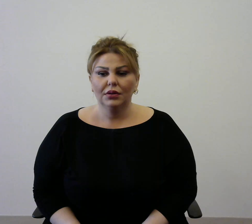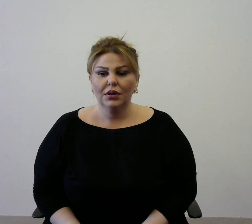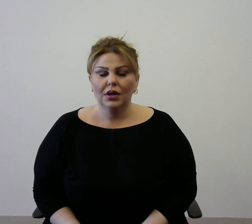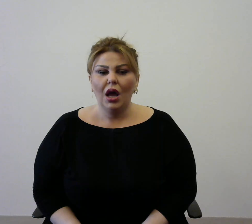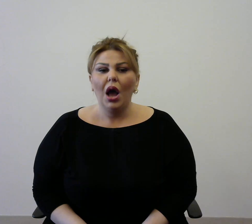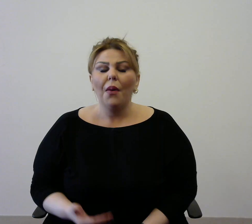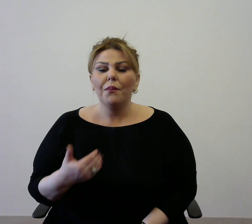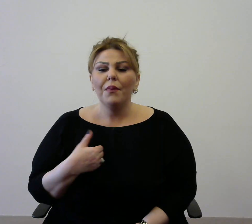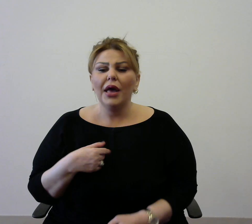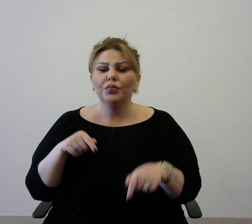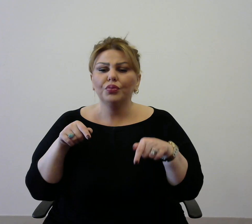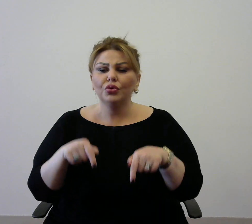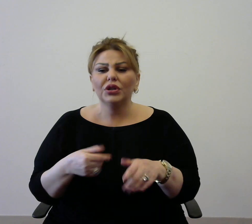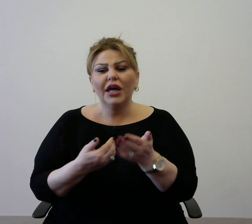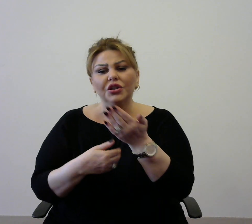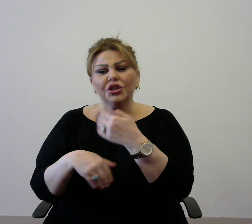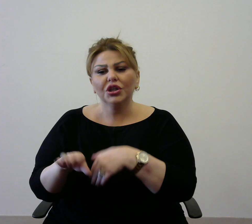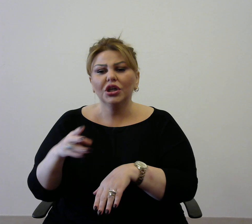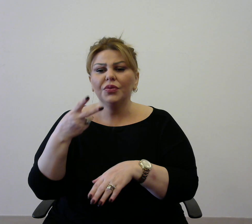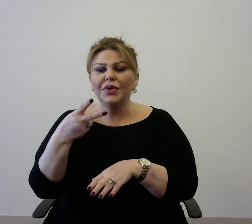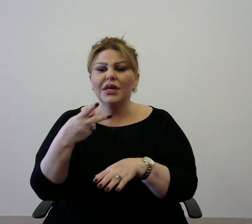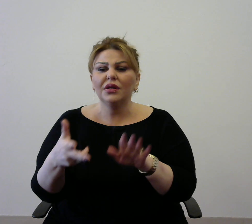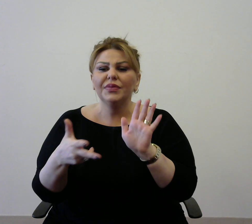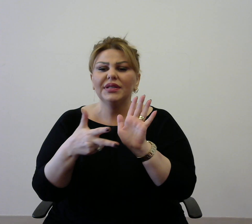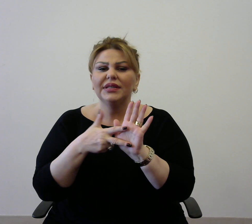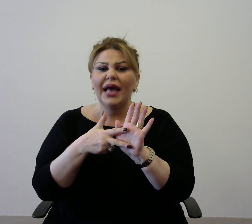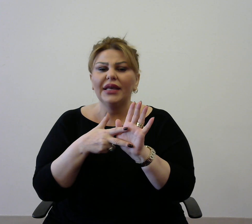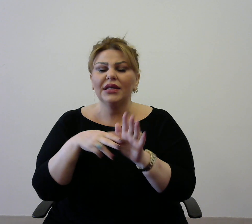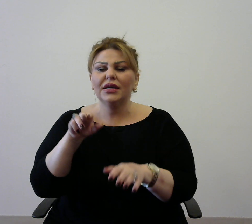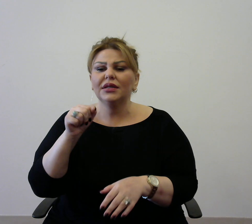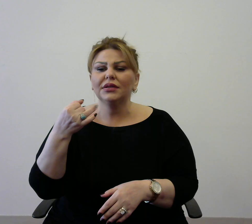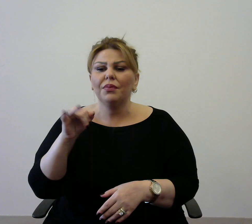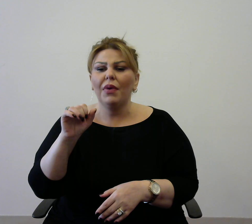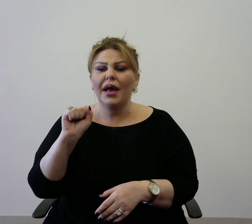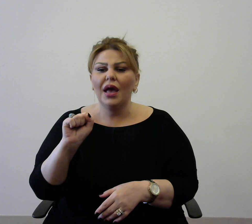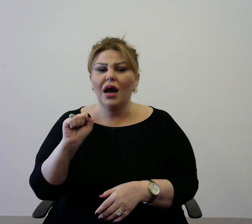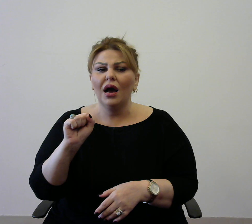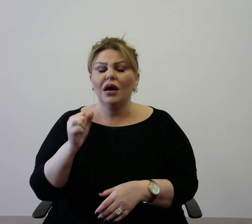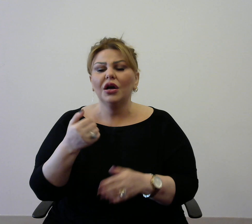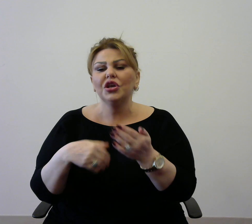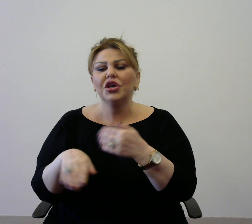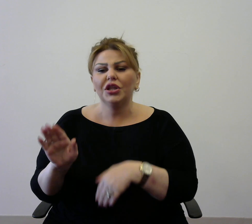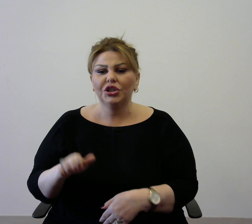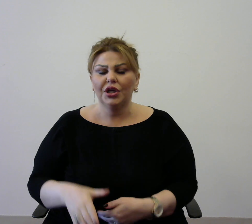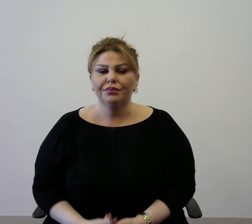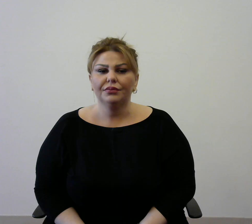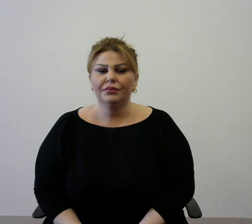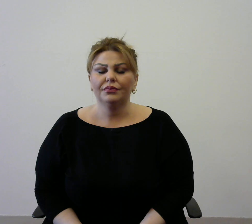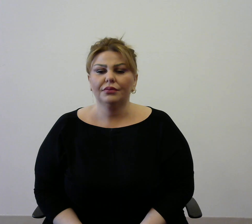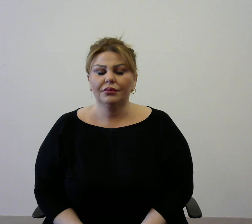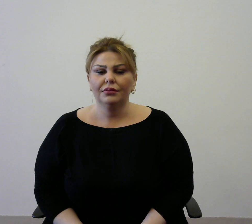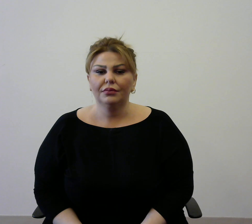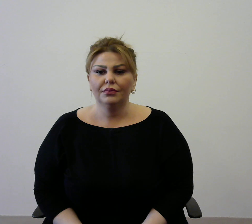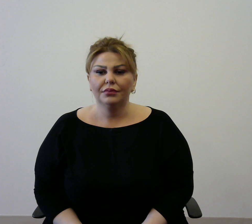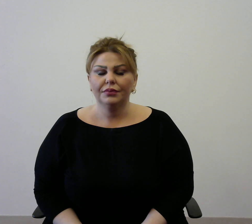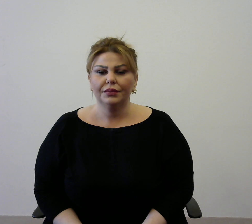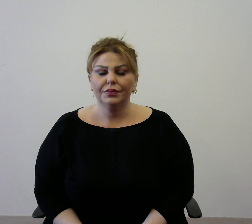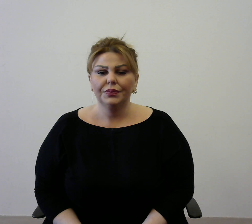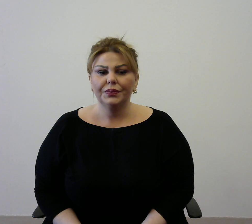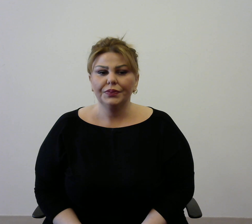Mən burdan çıxıb 28 maya gedəcəm